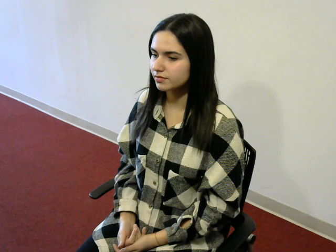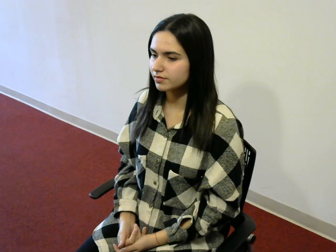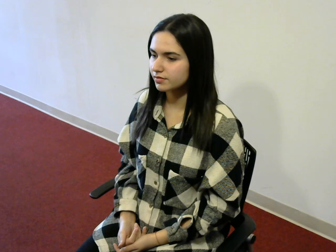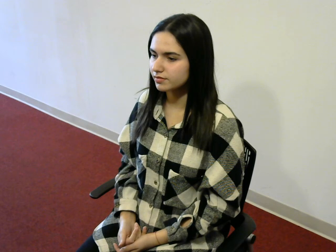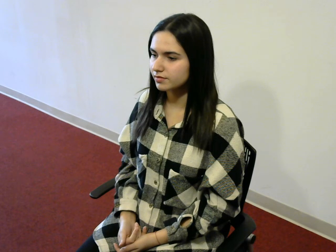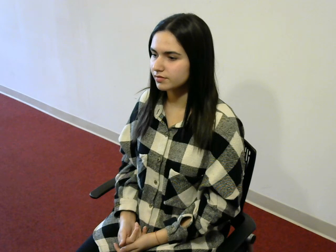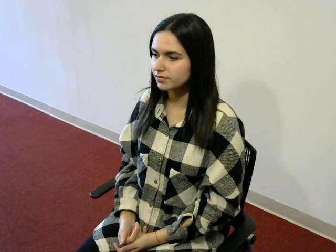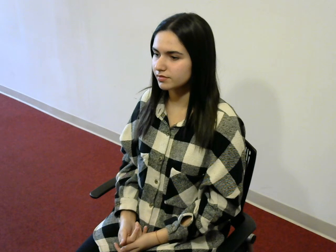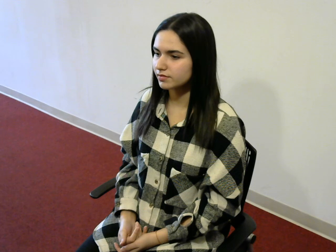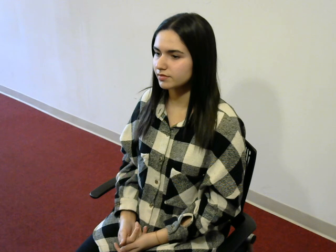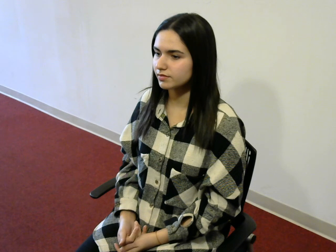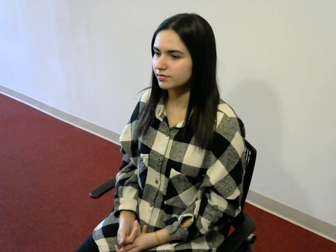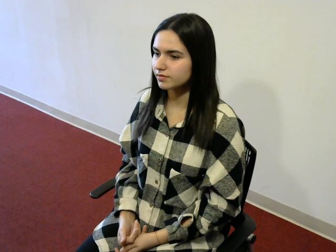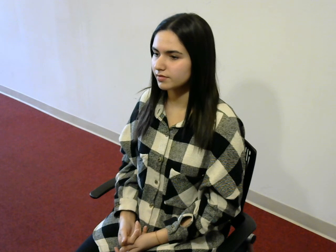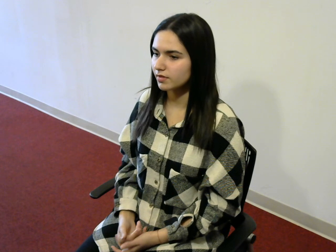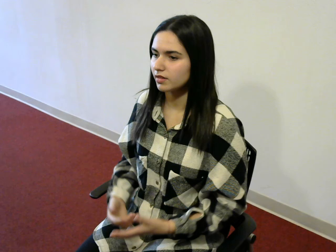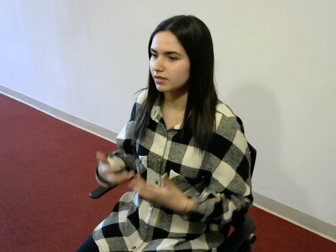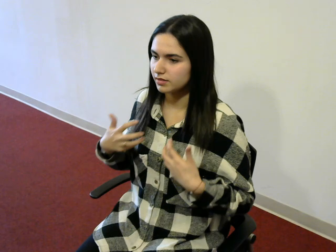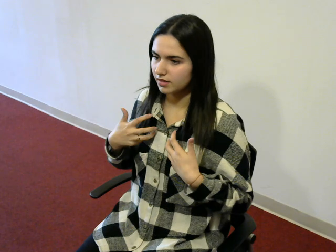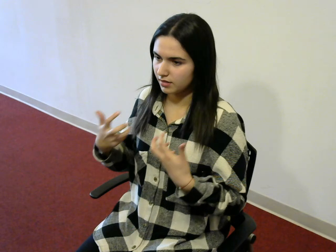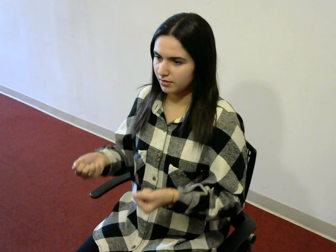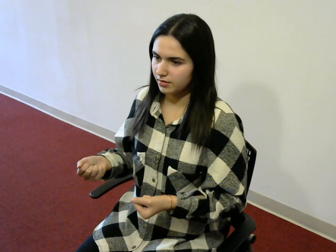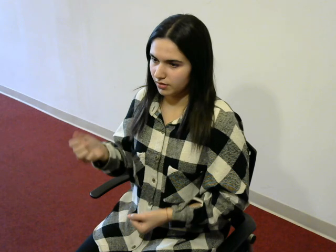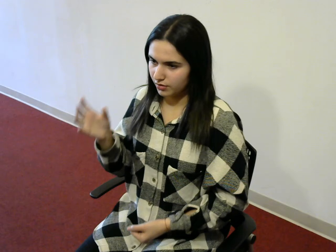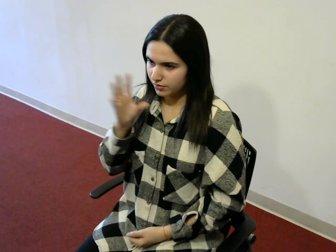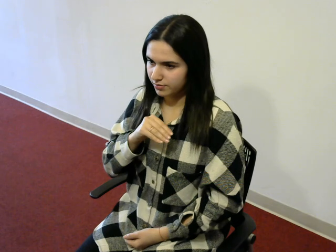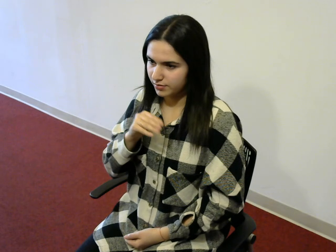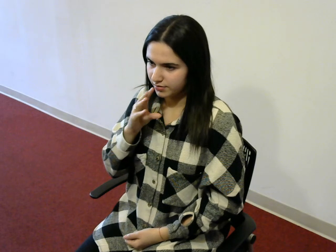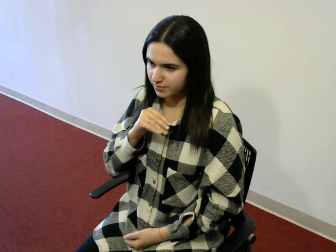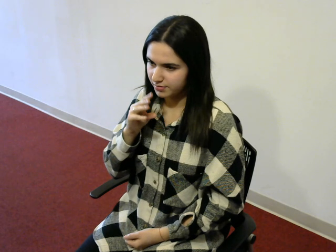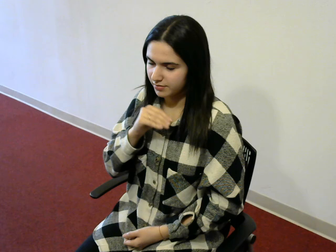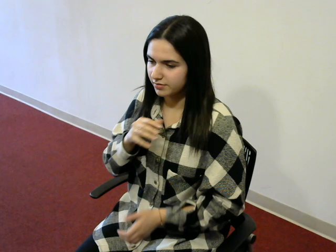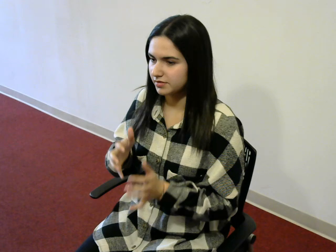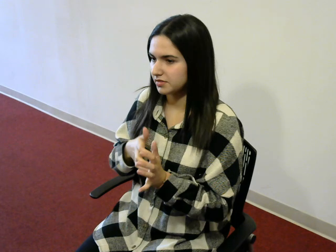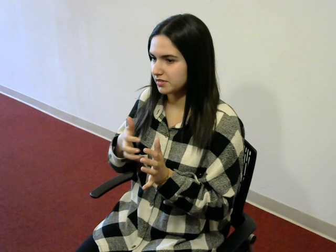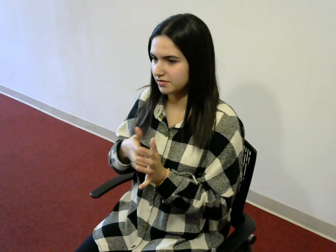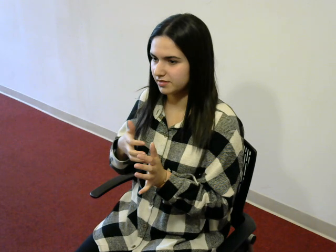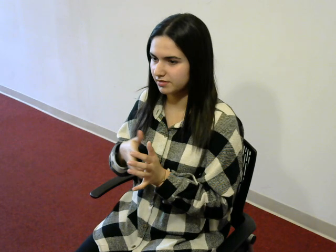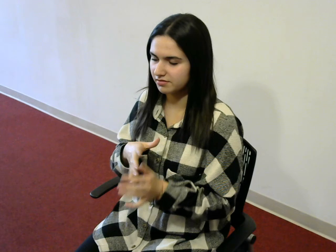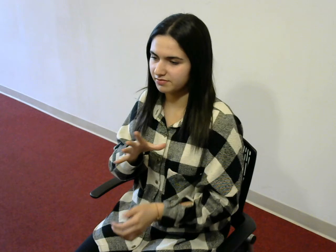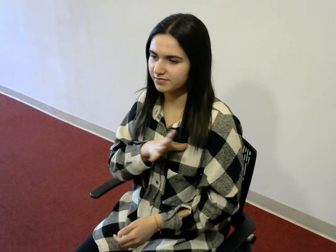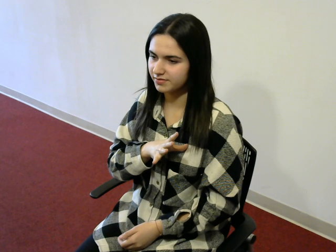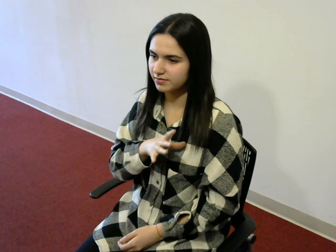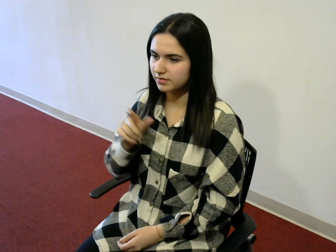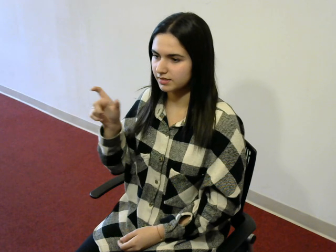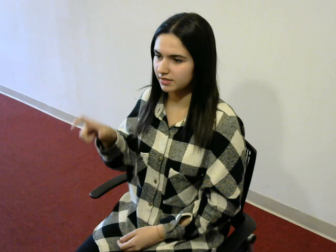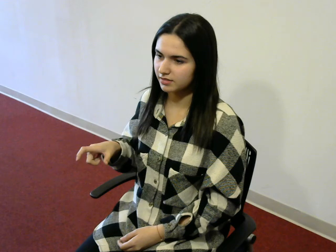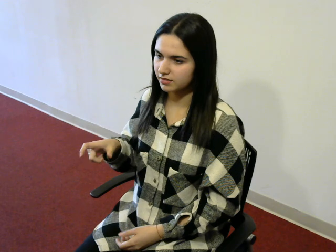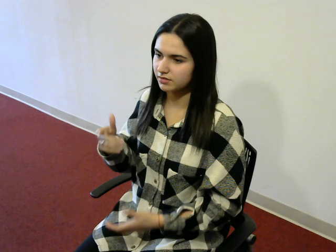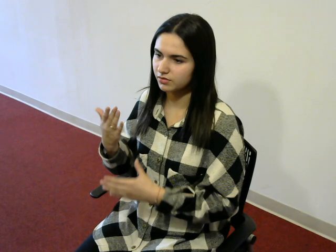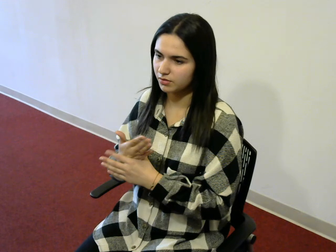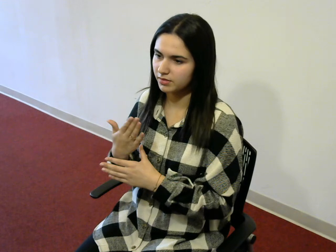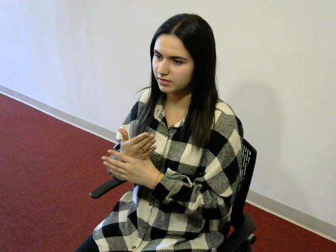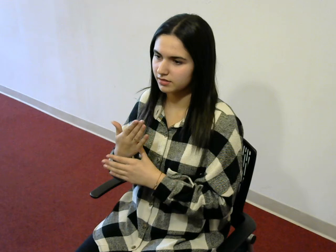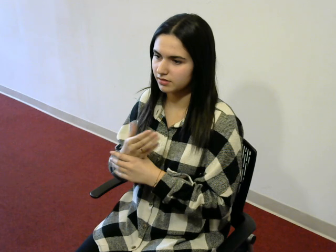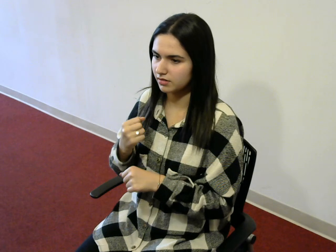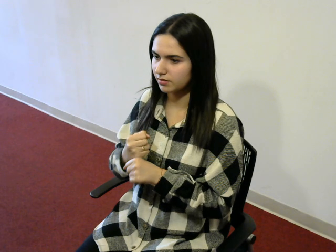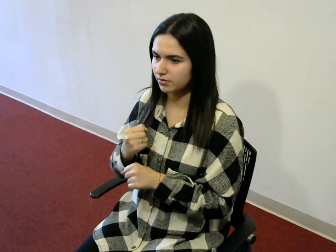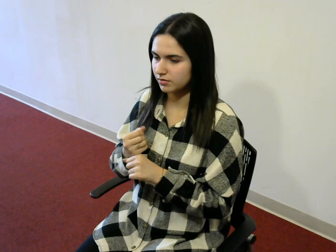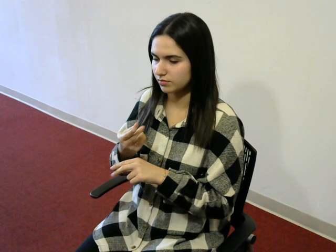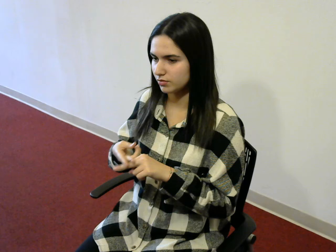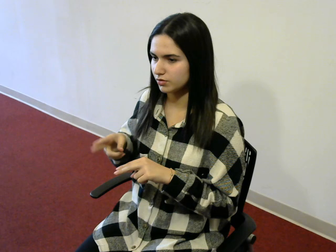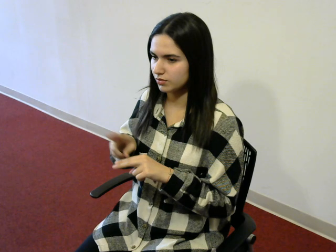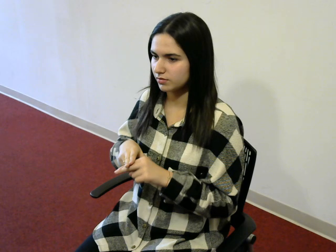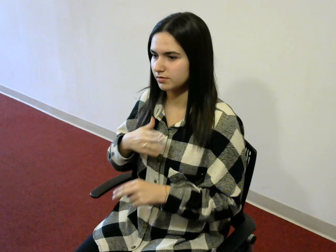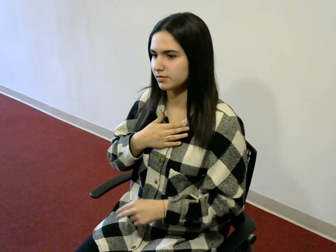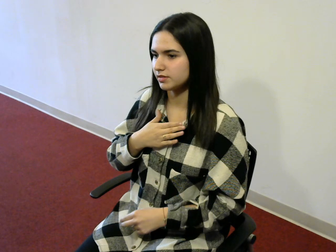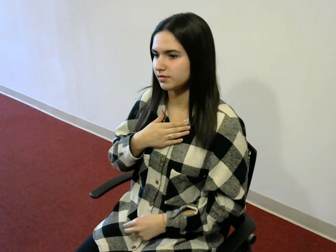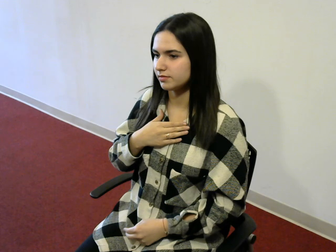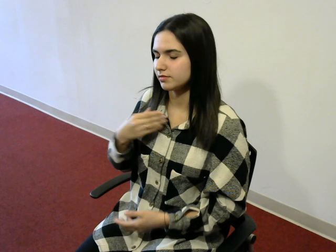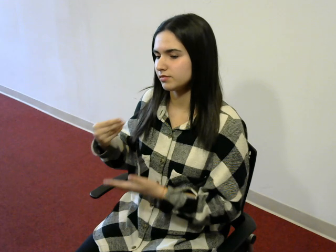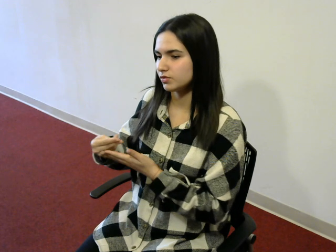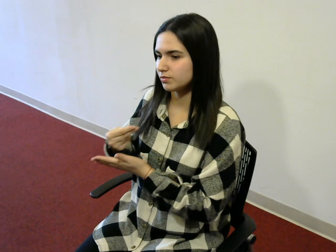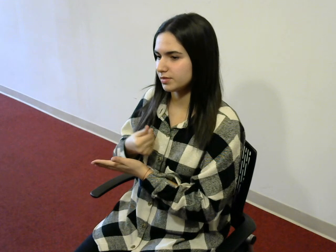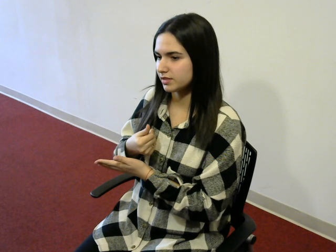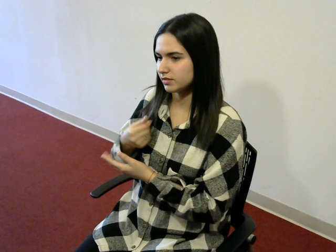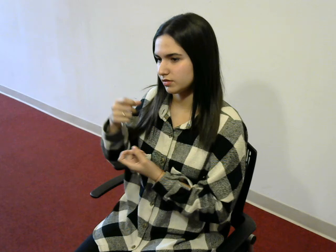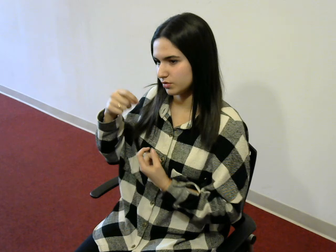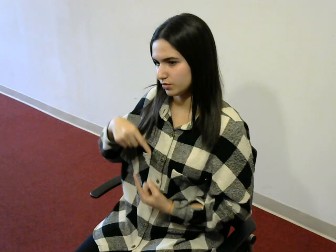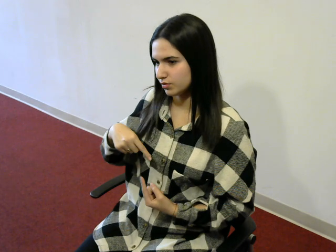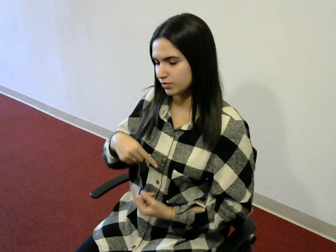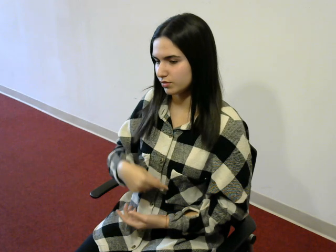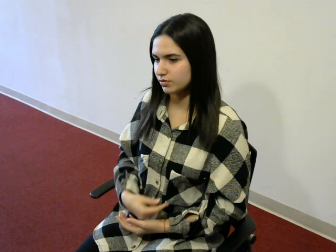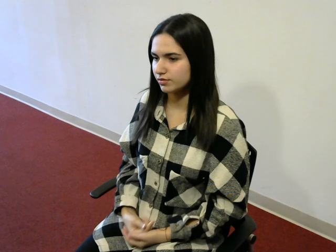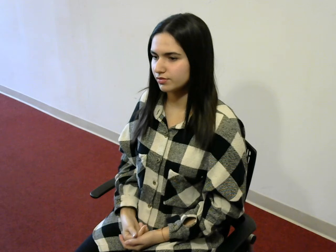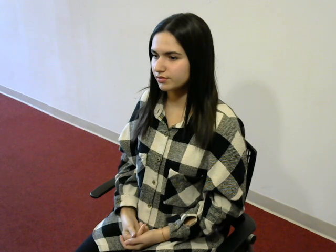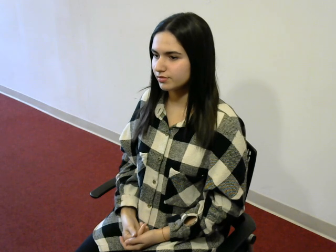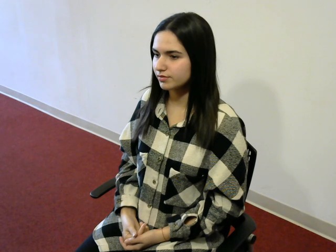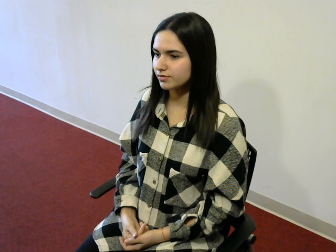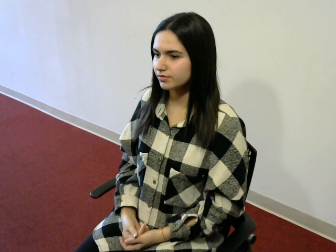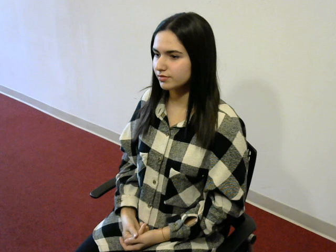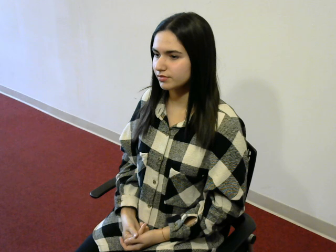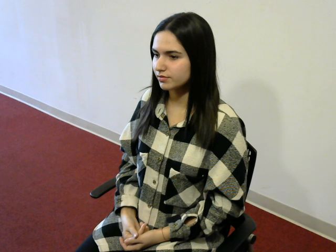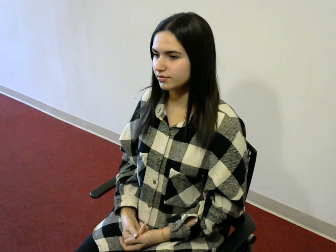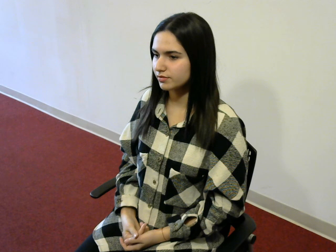Sağlamlıq imkanı məhdud olan şəxsə kömək etdiyimə görə mənə ödəniş düşürmü?